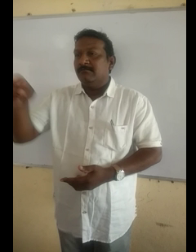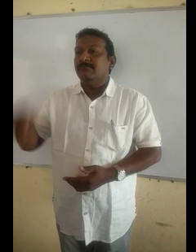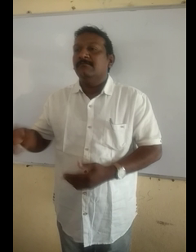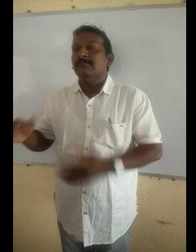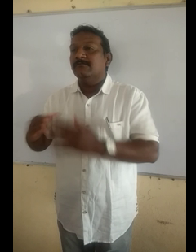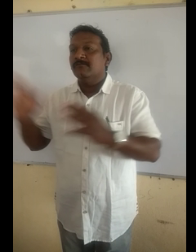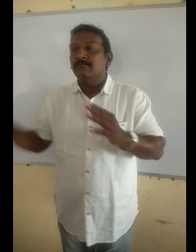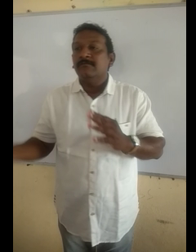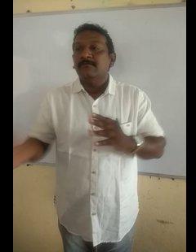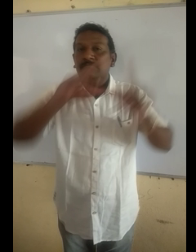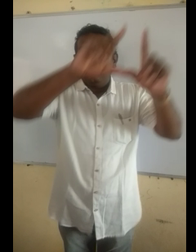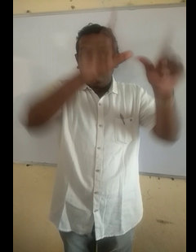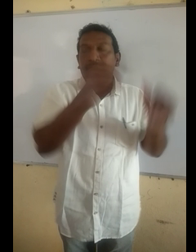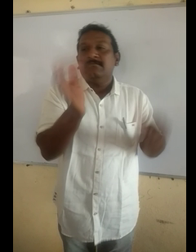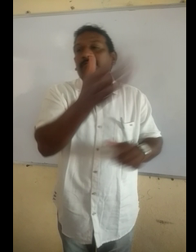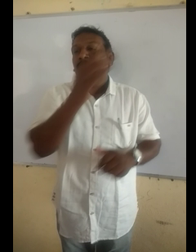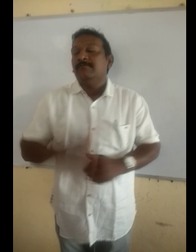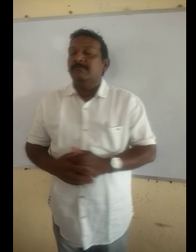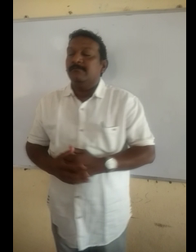He is going into the room